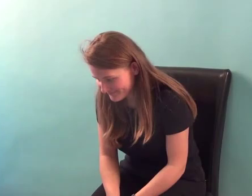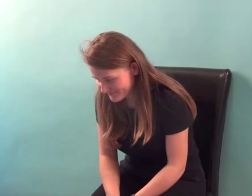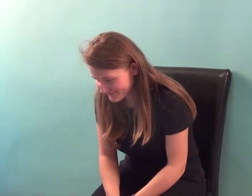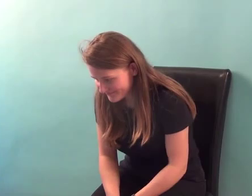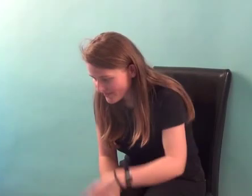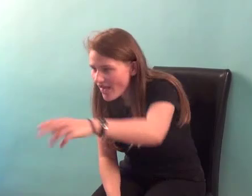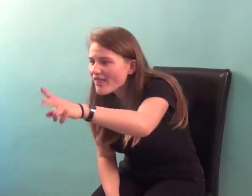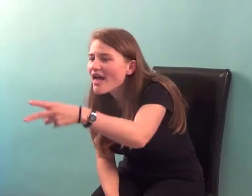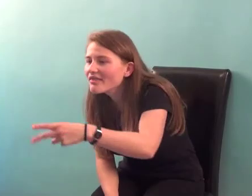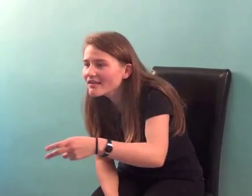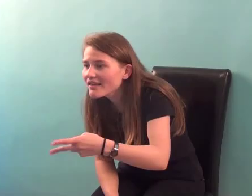Kiedy?